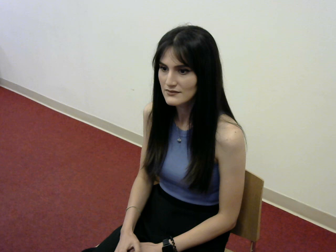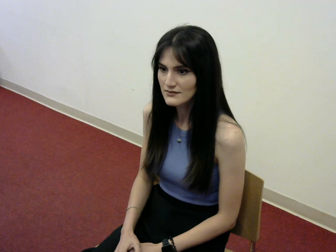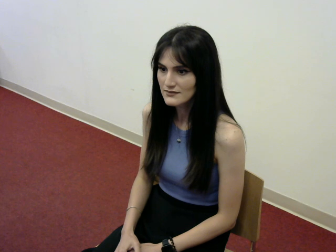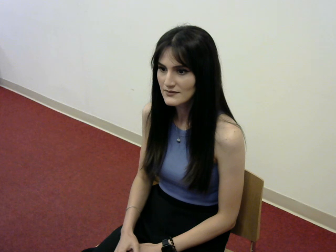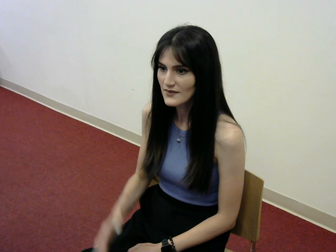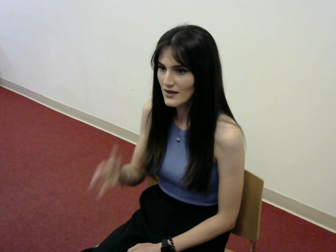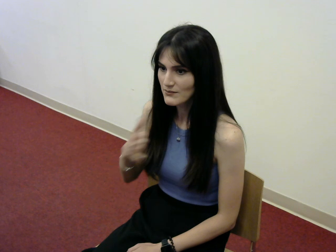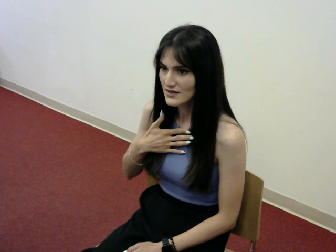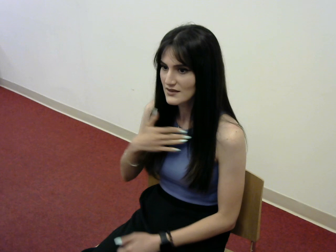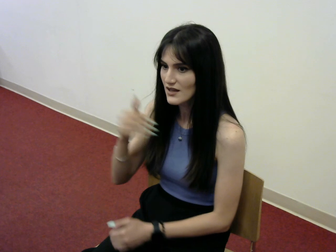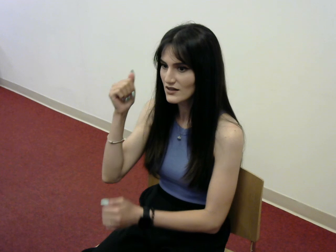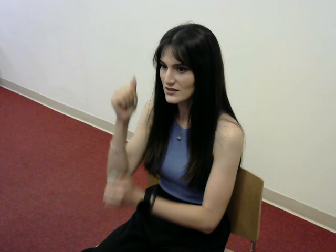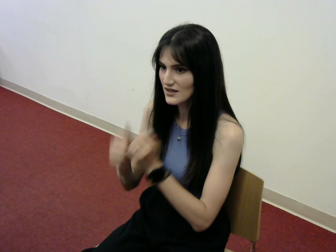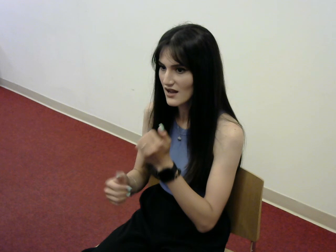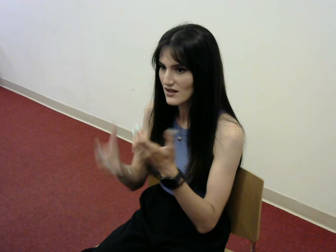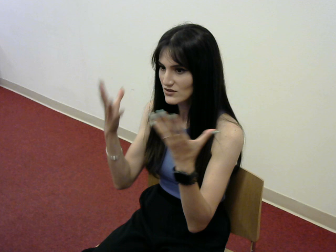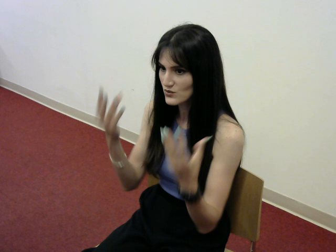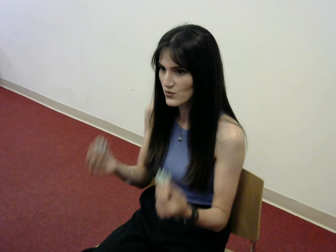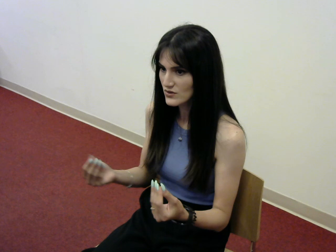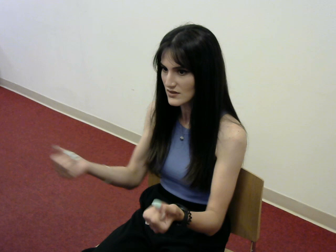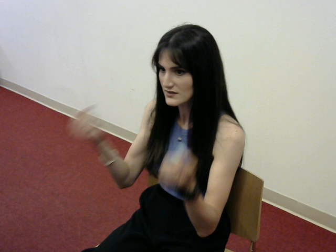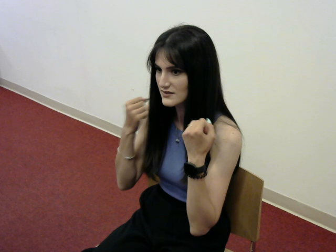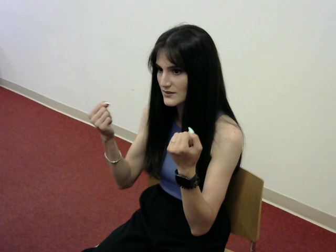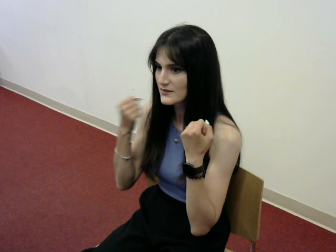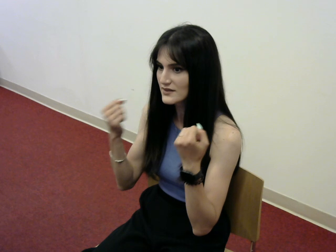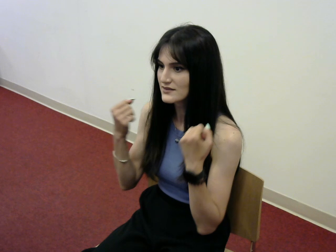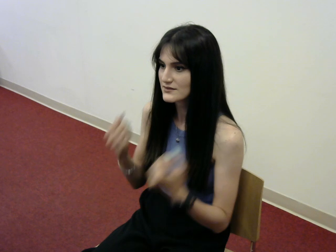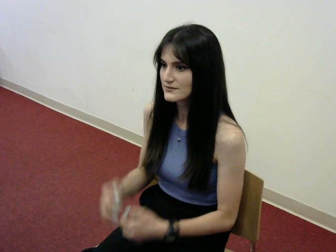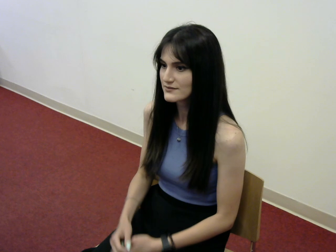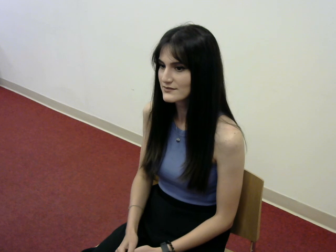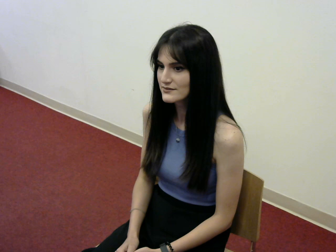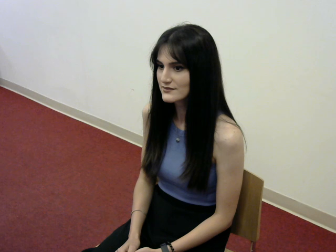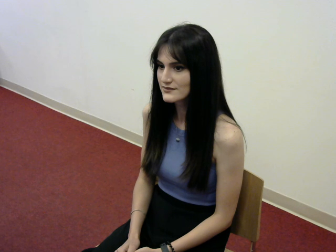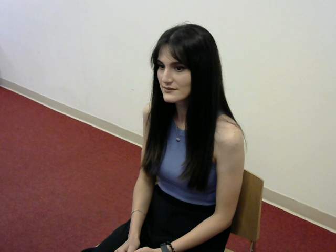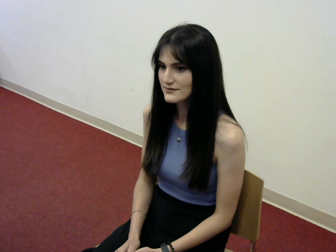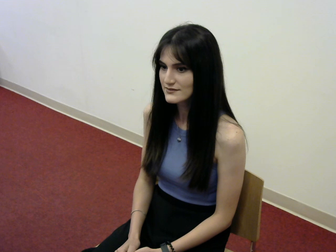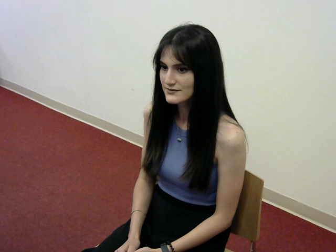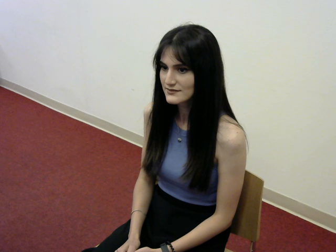Mən hər gün idman edirəm